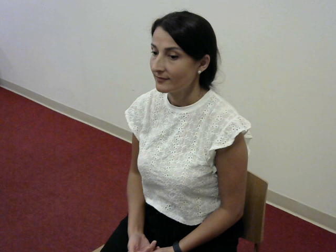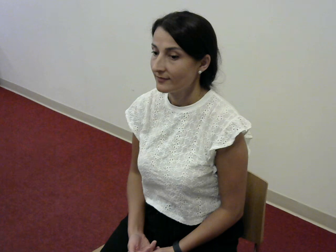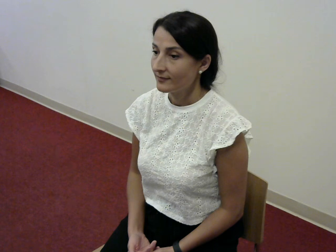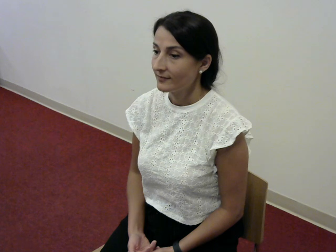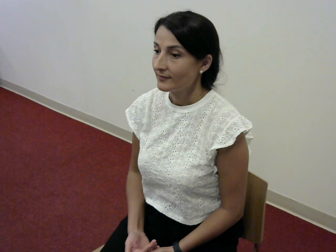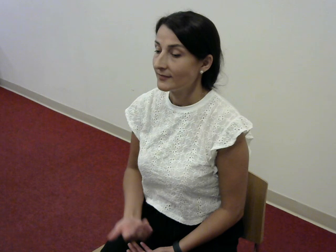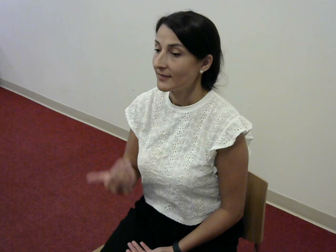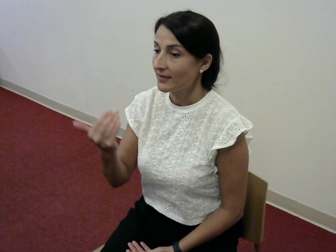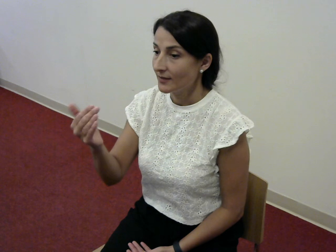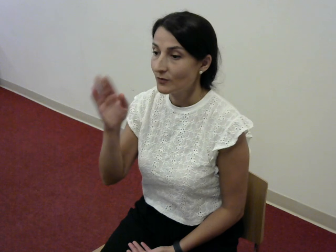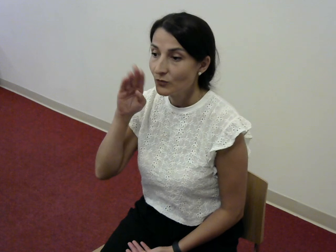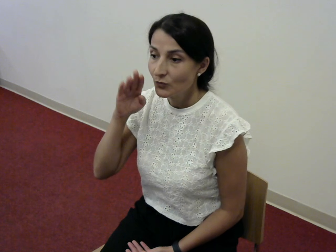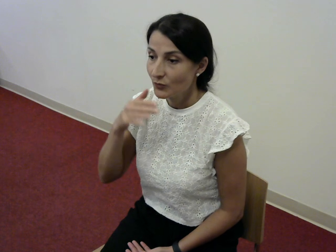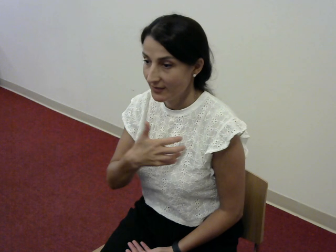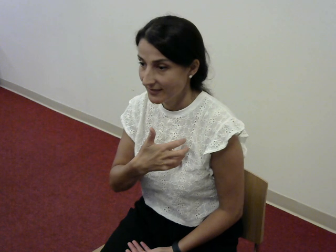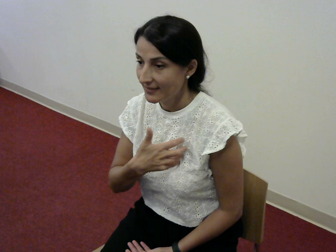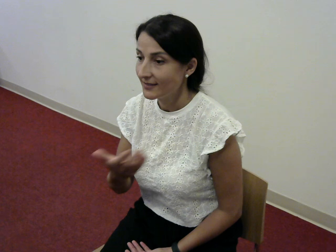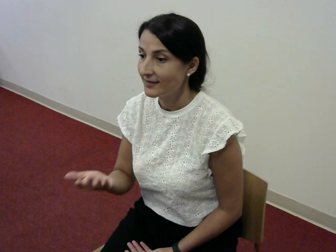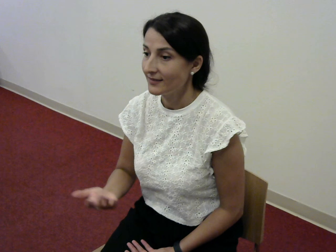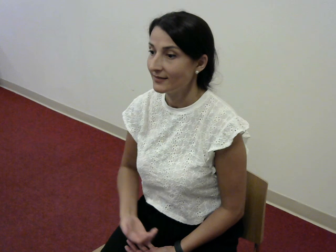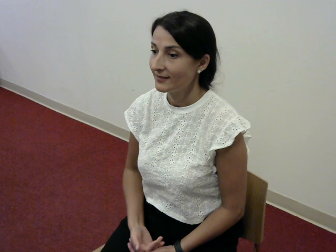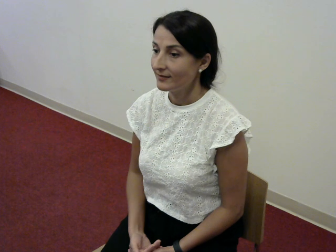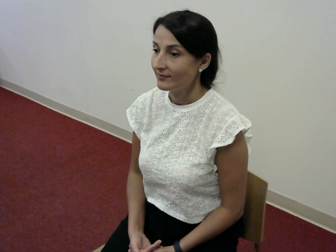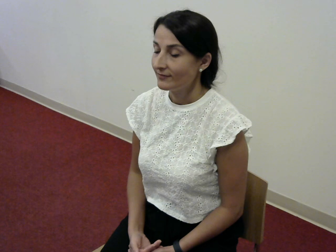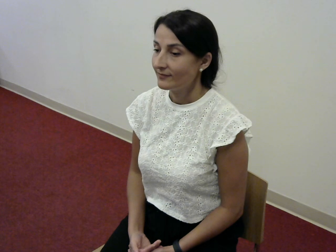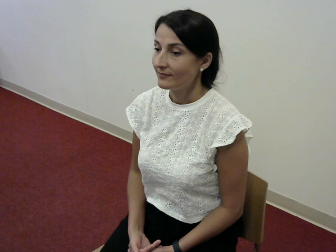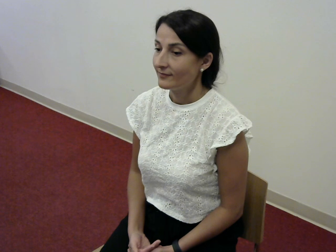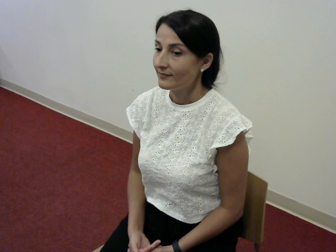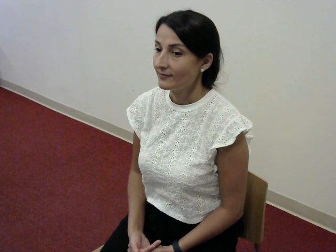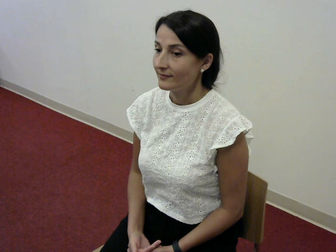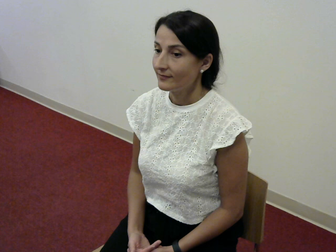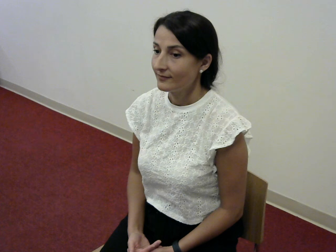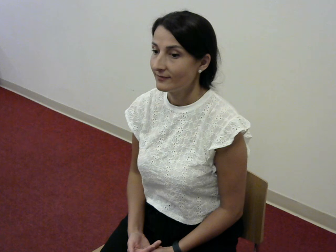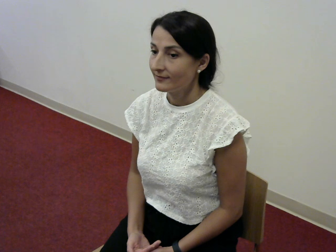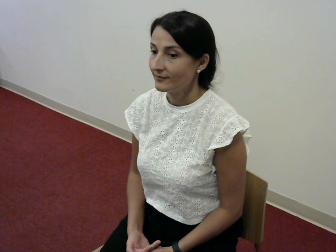Siz su istəyirsiniz?